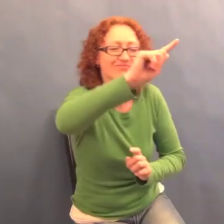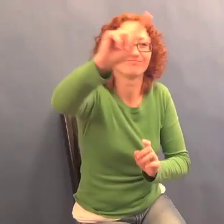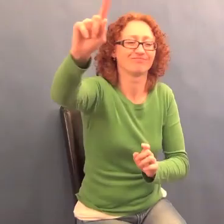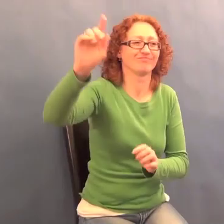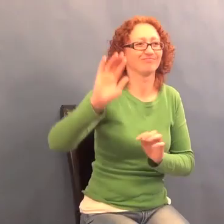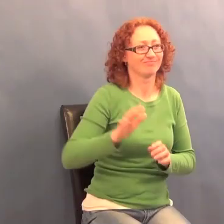Jest dobrze.